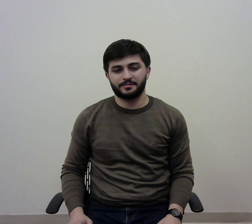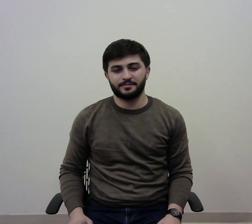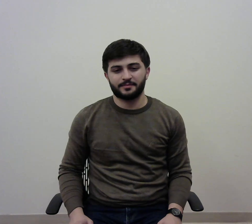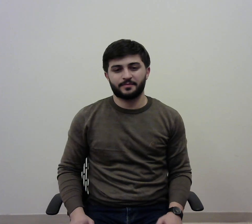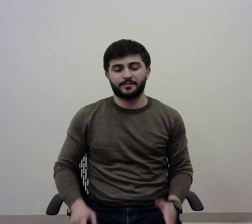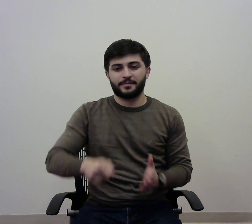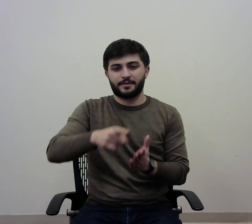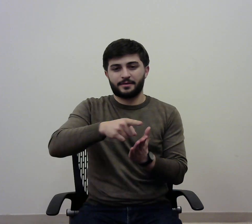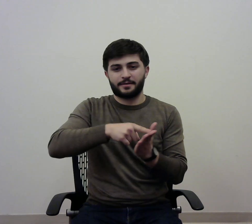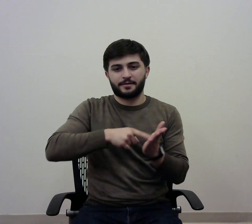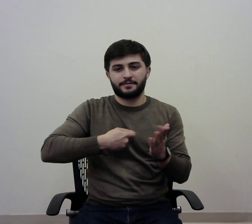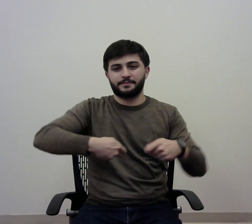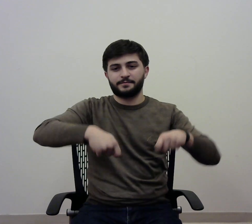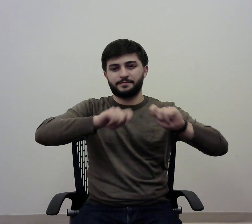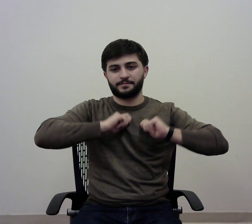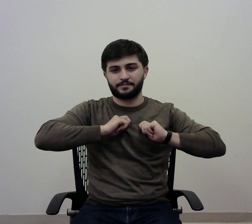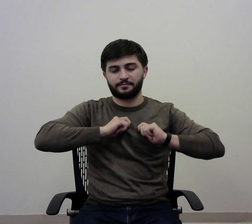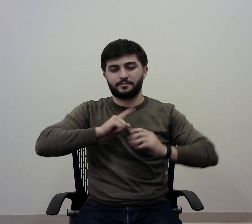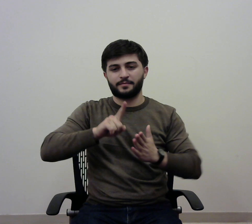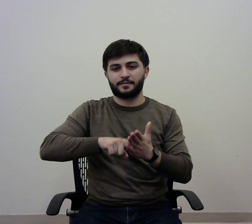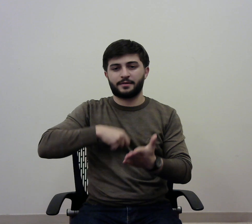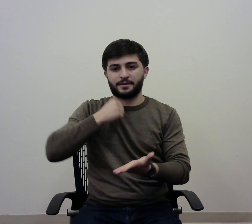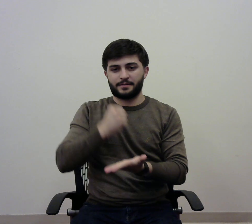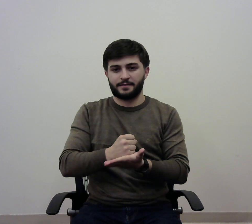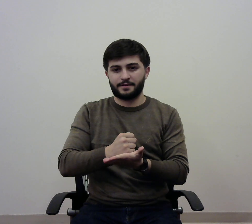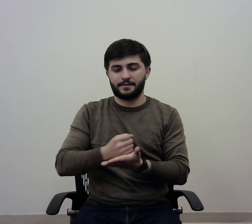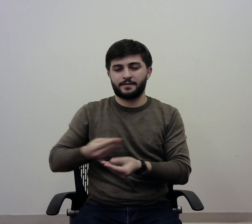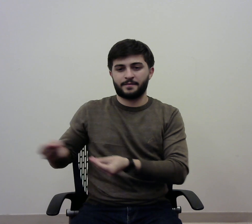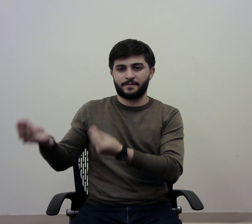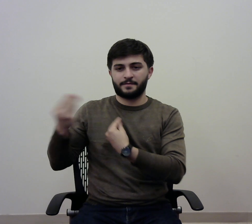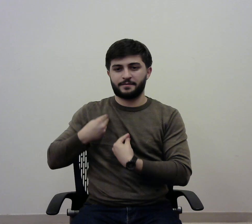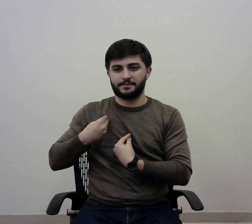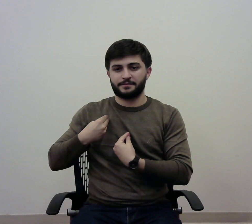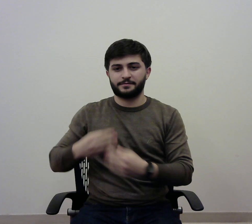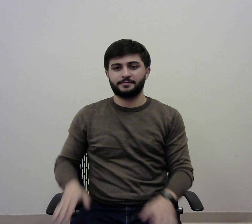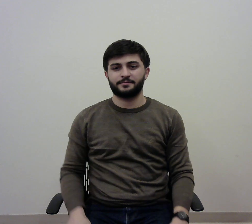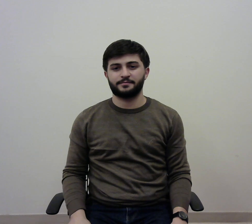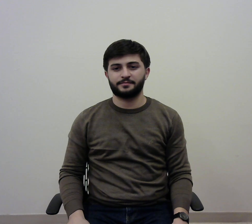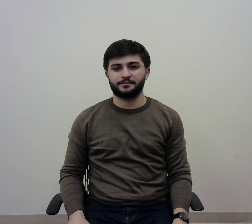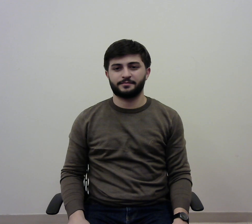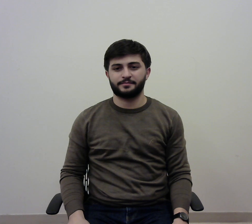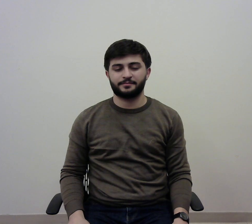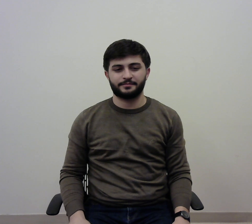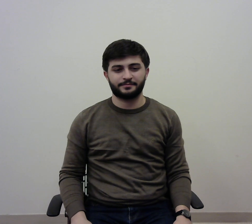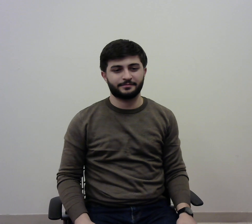Etibarnamə notariusda verilir